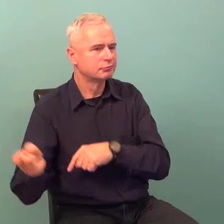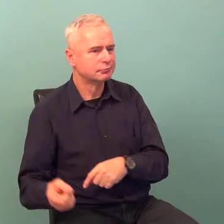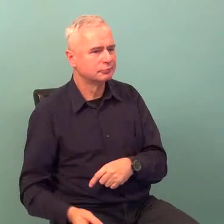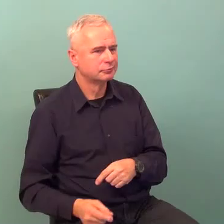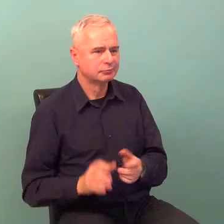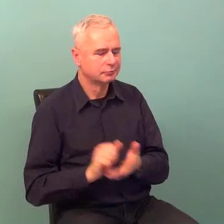Jestem zajęty.